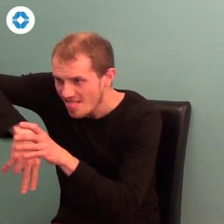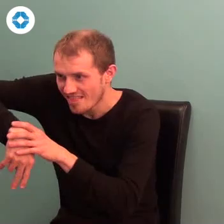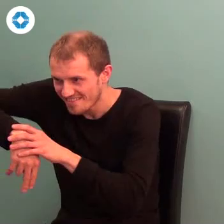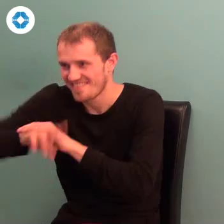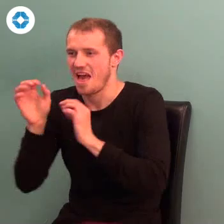Akurat wypadł przez okno.